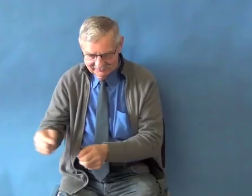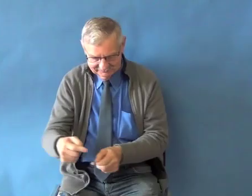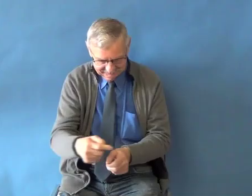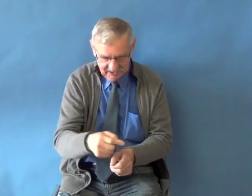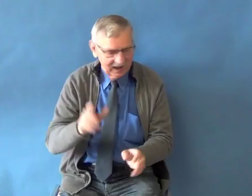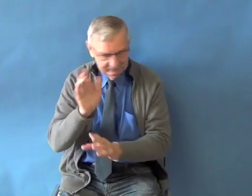Nie, nie przepraszam.